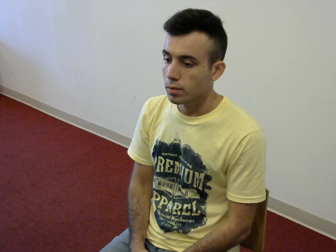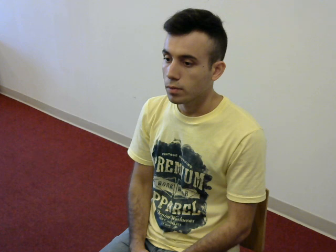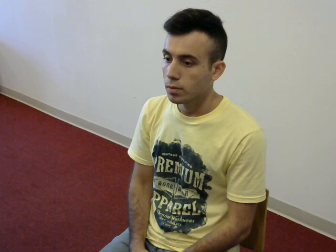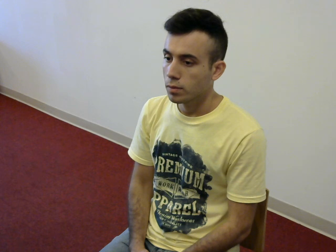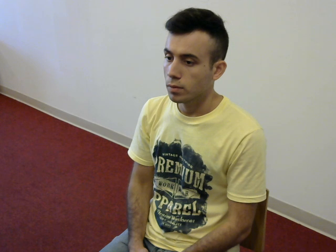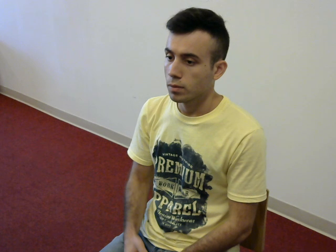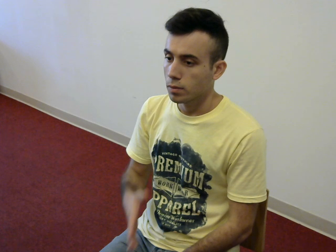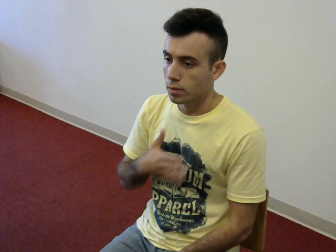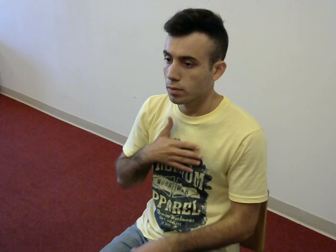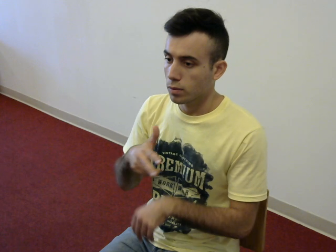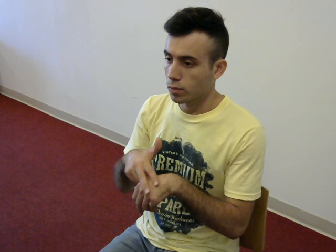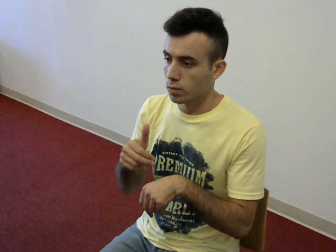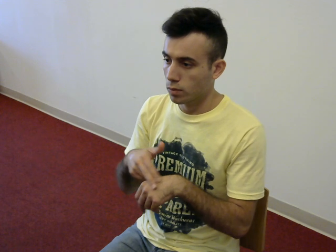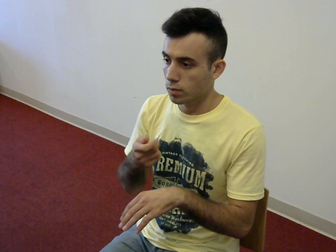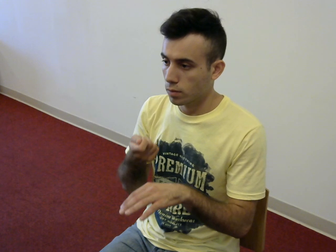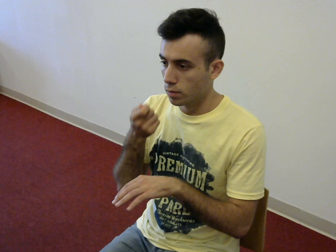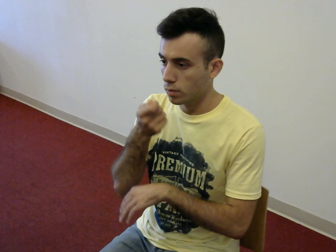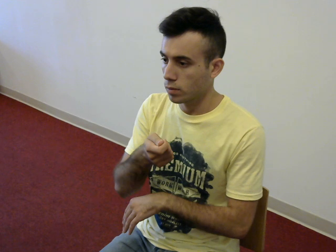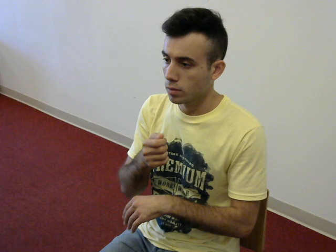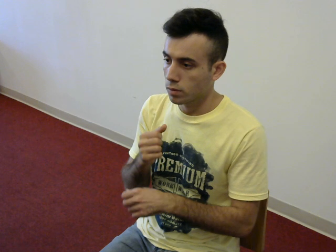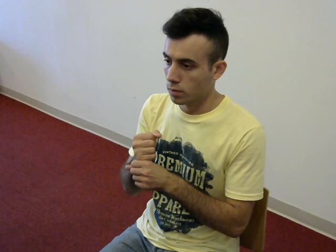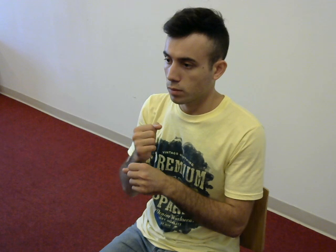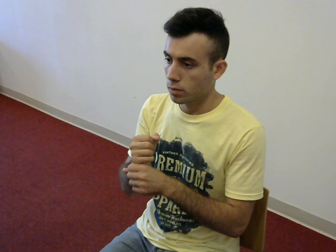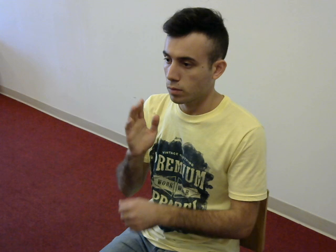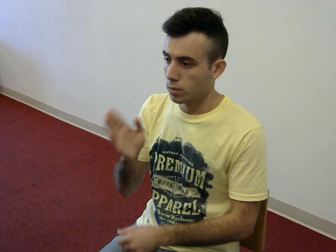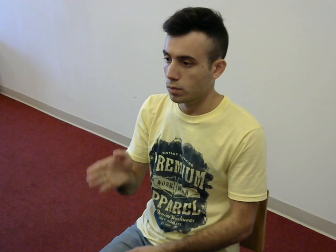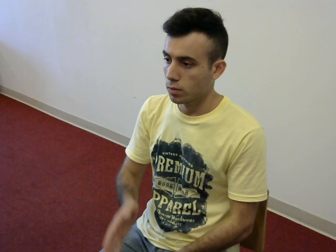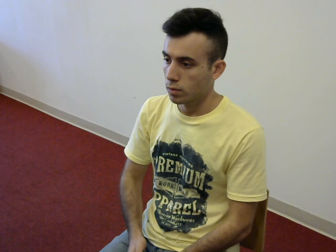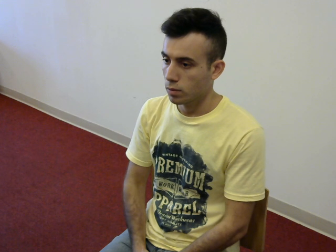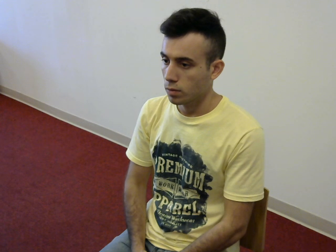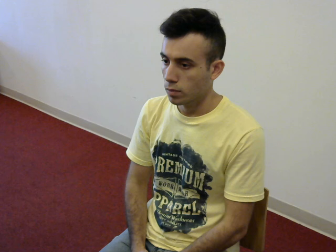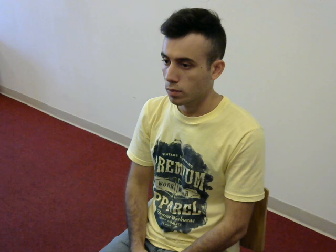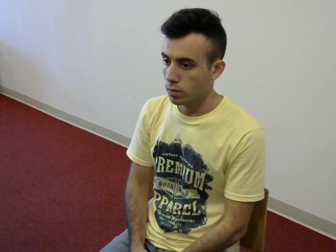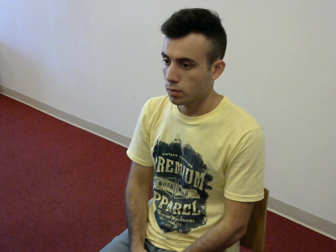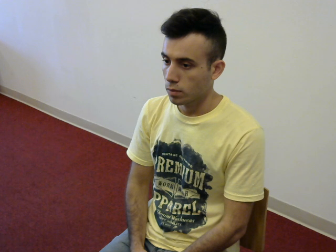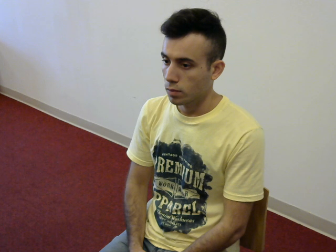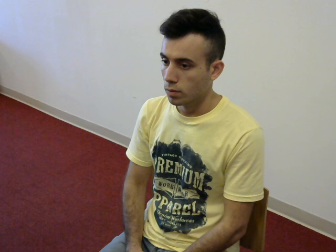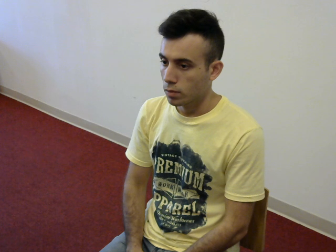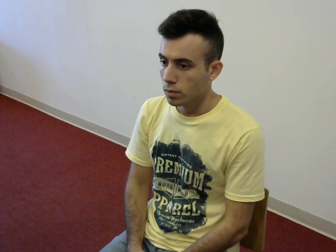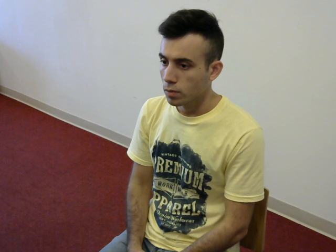Mən polisə müraciət edəcəyəm